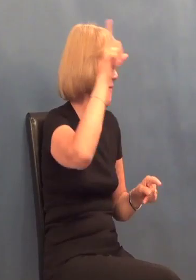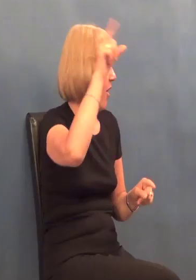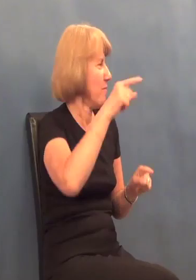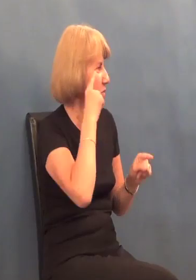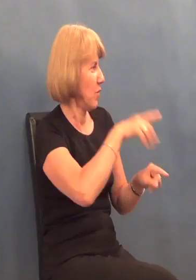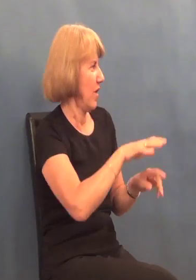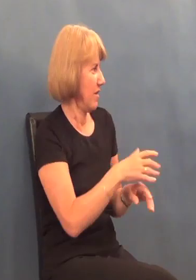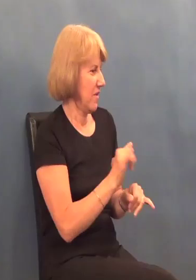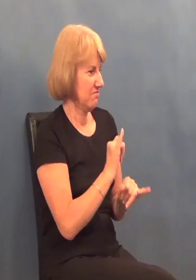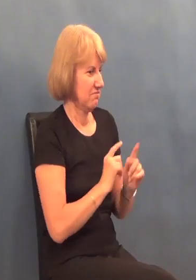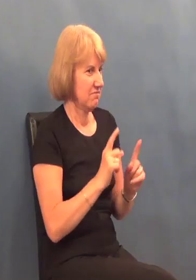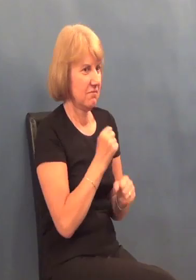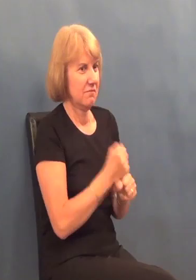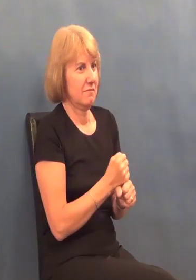Myślał, że to oni ukradli, zastanawiał się.